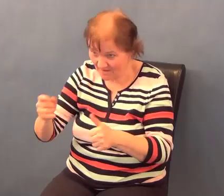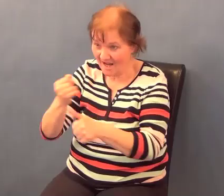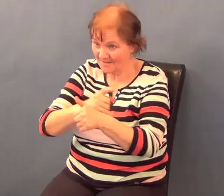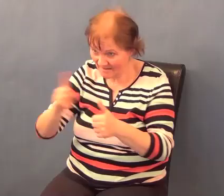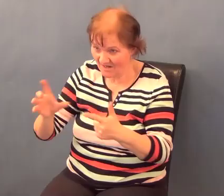Do kawiarni nie wolno.